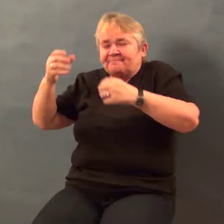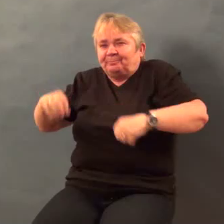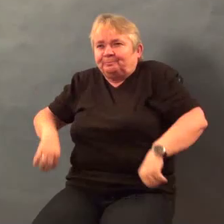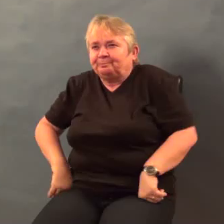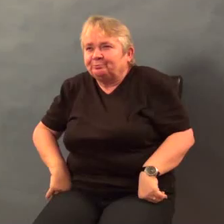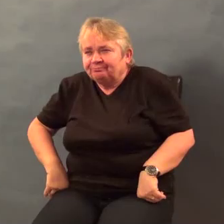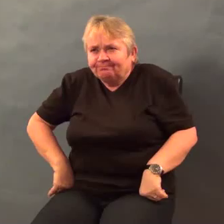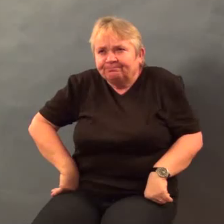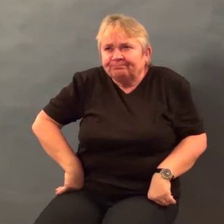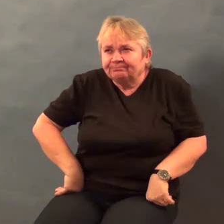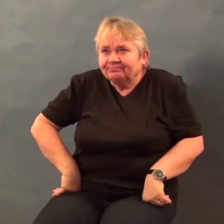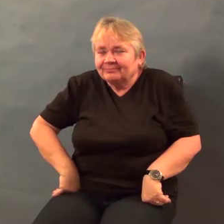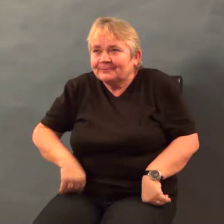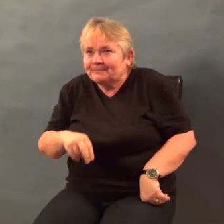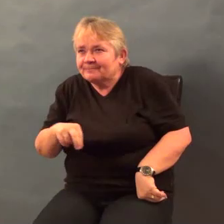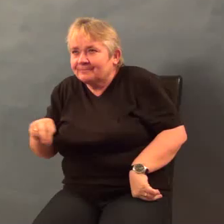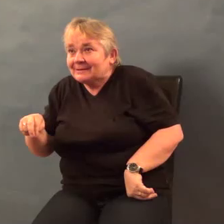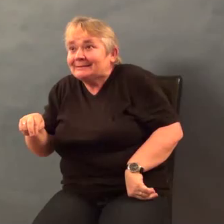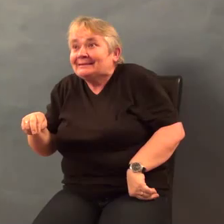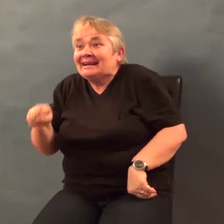Kot zastanawiał się, co dalej.